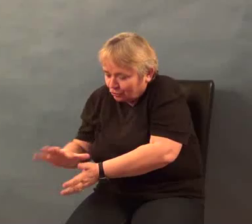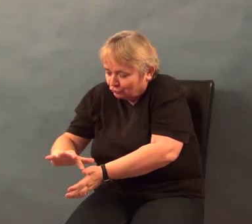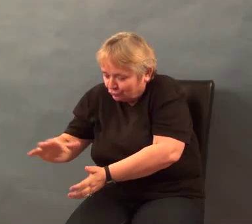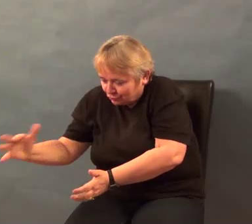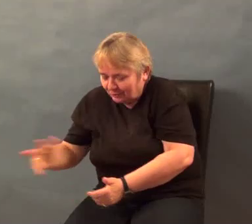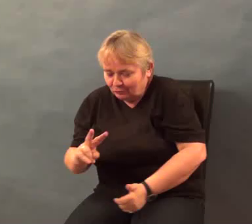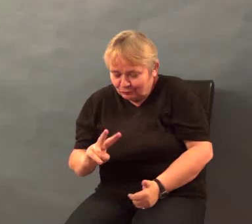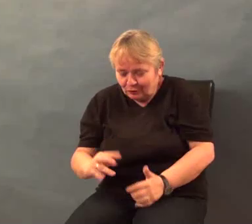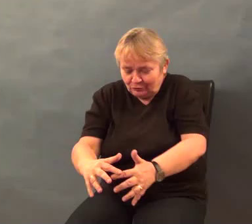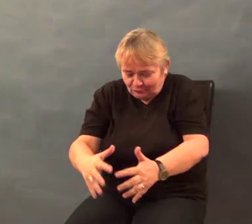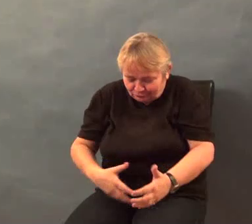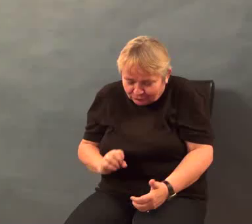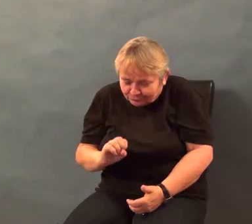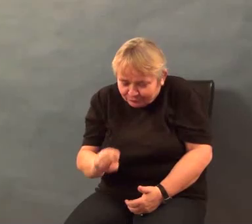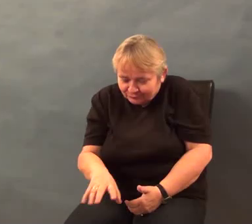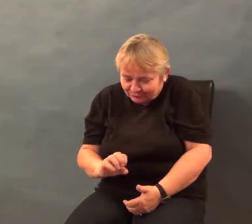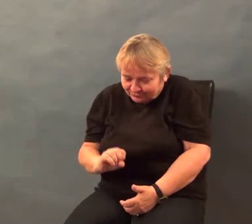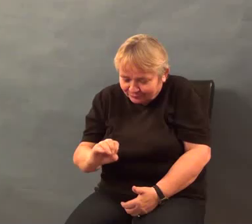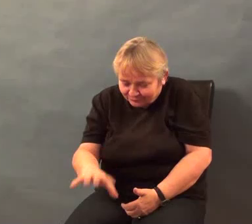Drugi kosz zapełnia gruszkami.